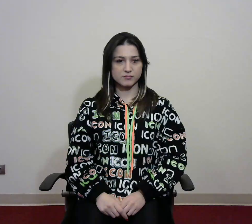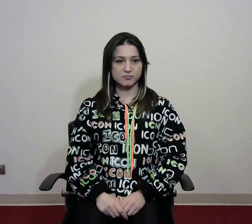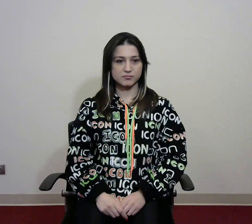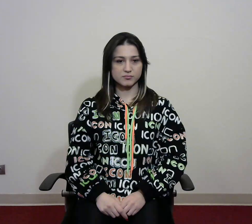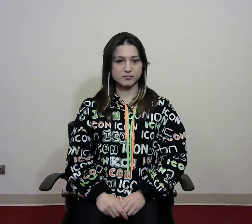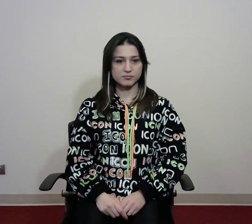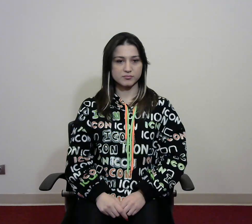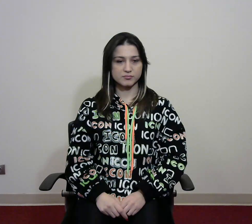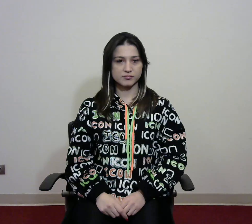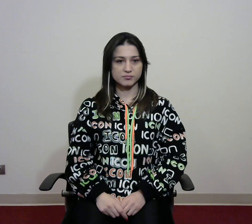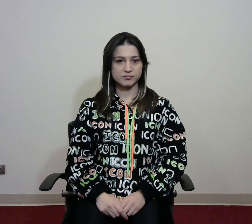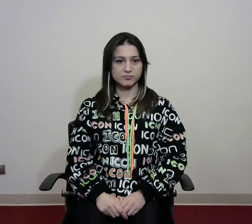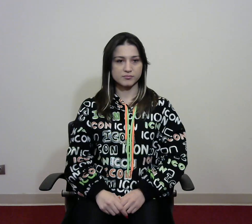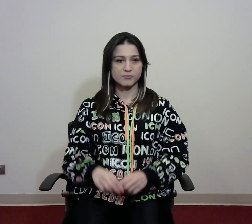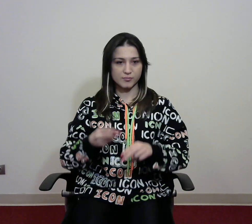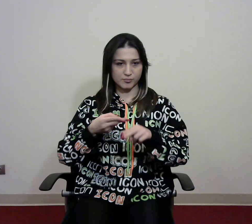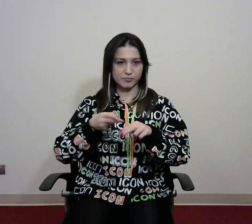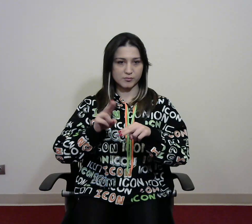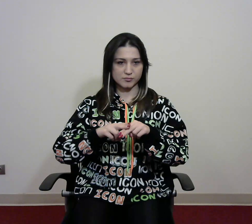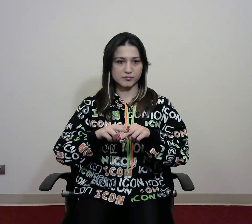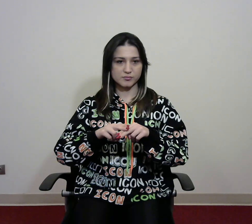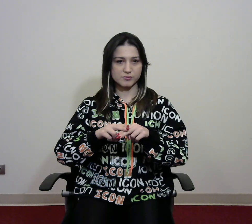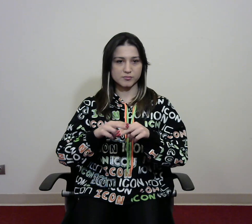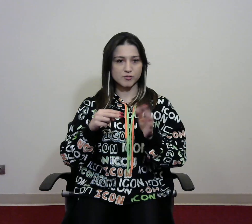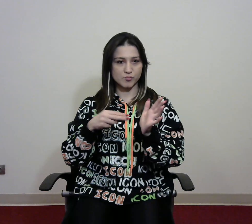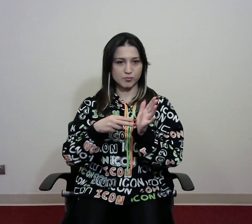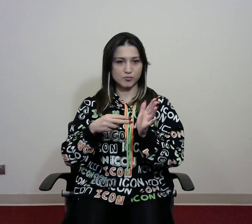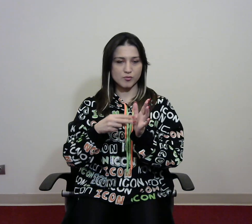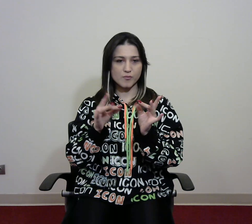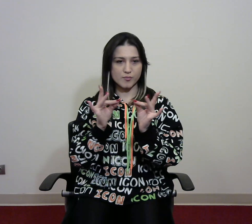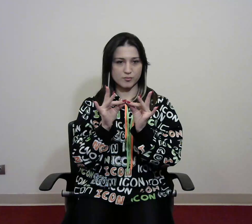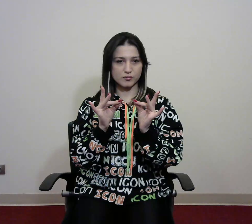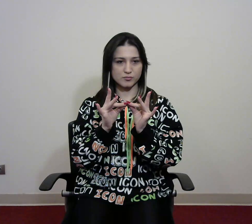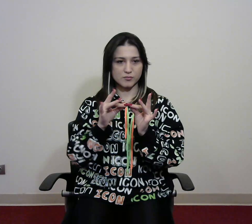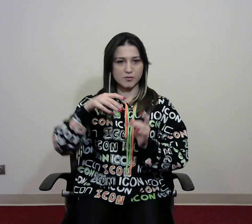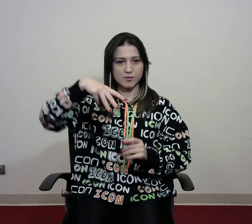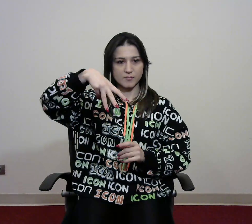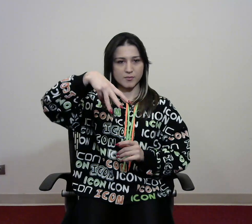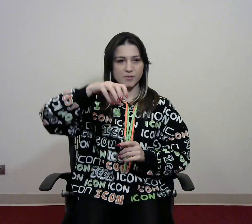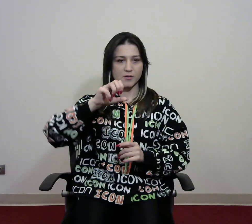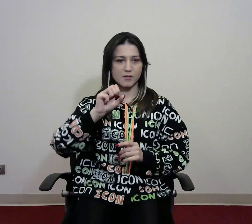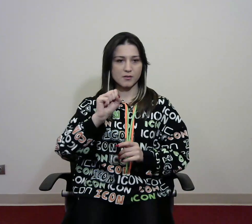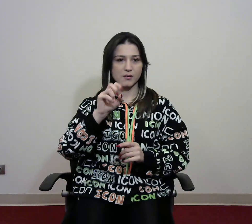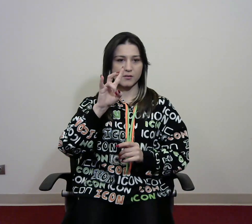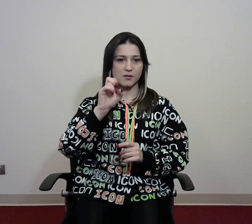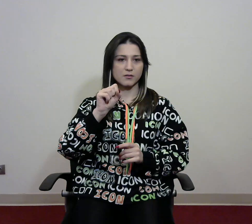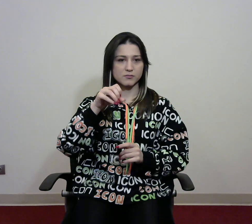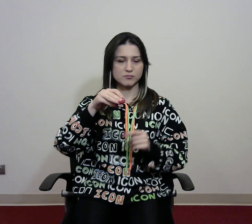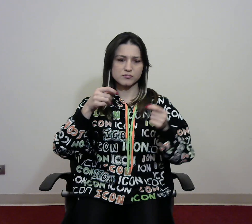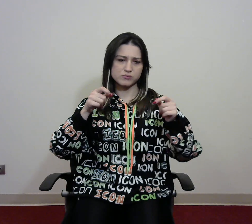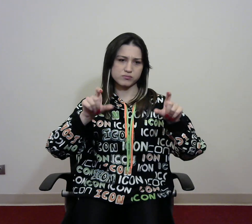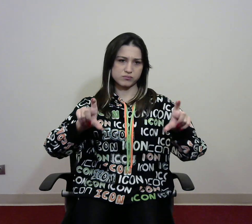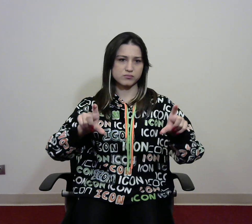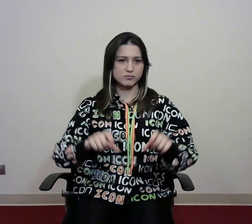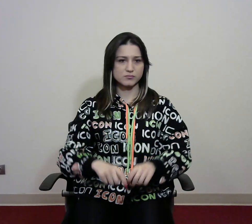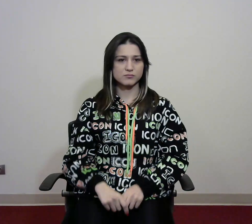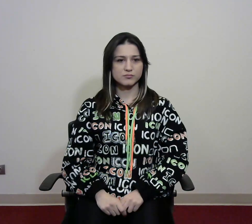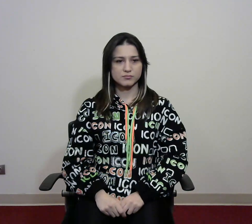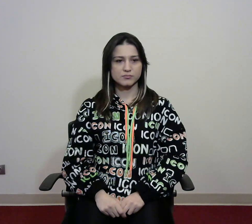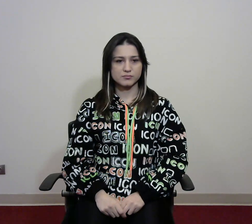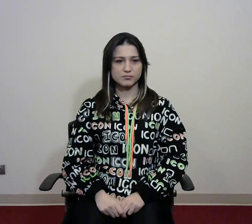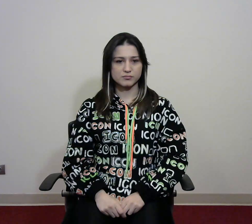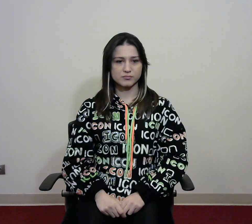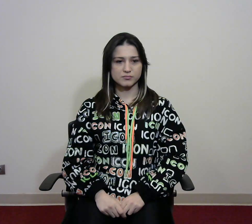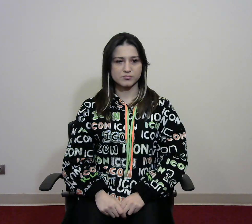Bunun qiyməti 10 manat qalxıb